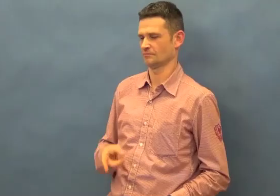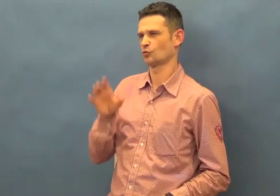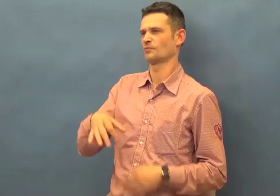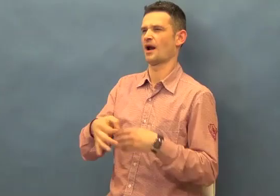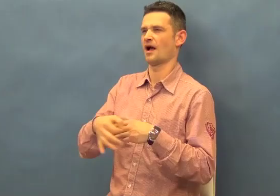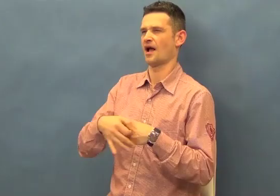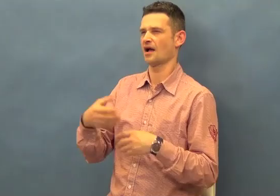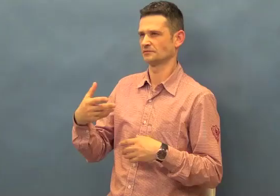To dotyczy lekarzy.